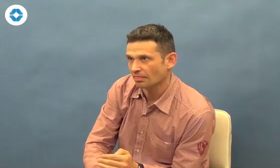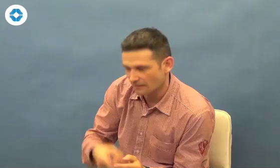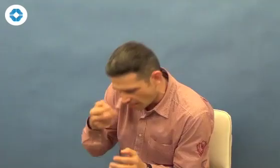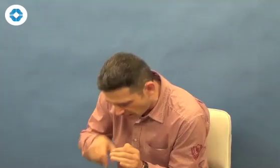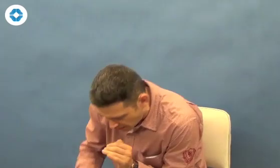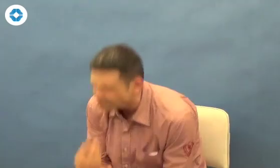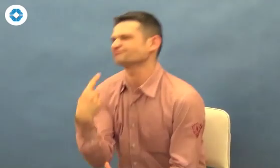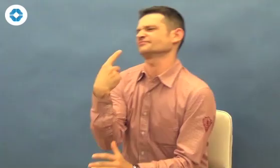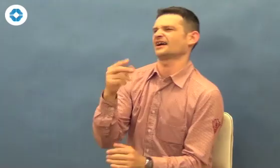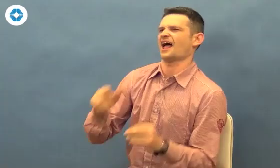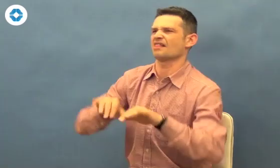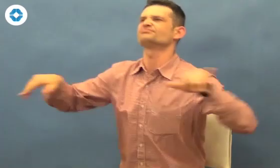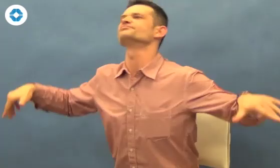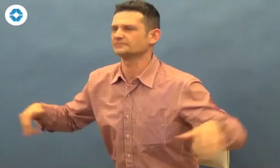Z ciekawością zagląda do środka, a tu nagle wychodzi kret.